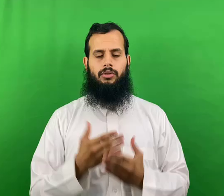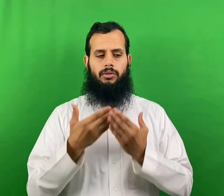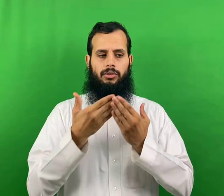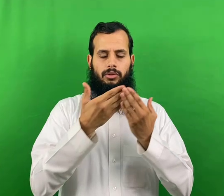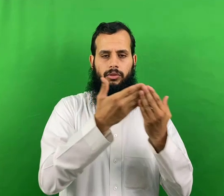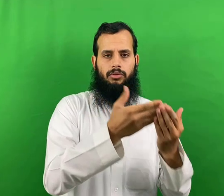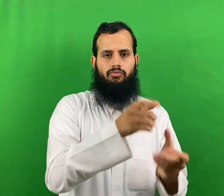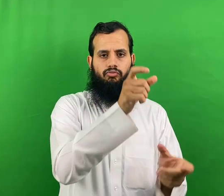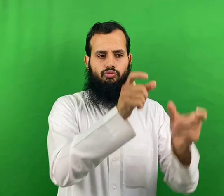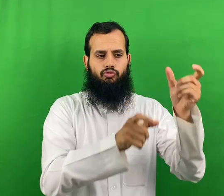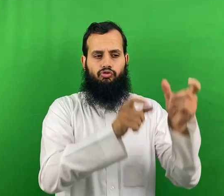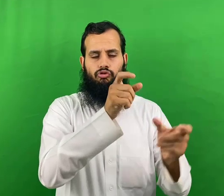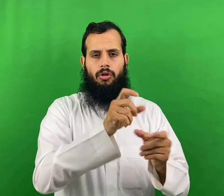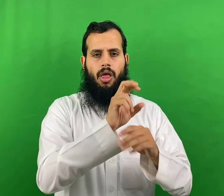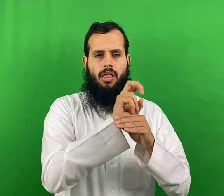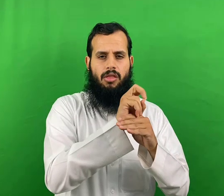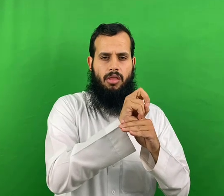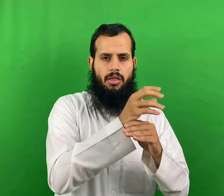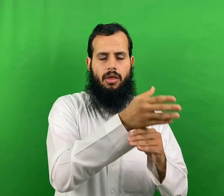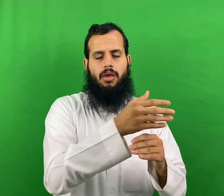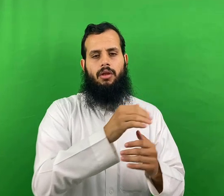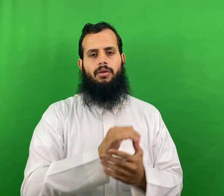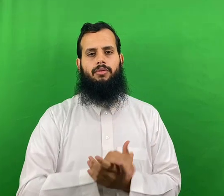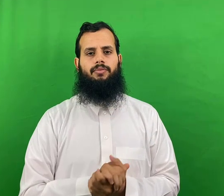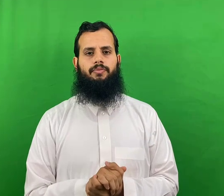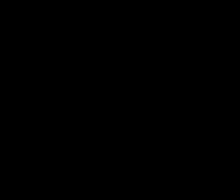اقض الدين عن المدينين